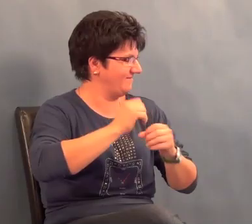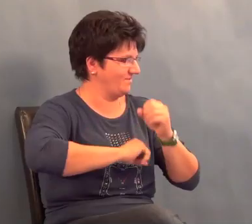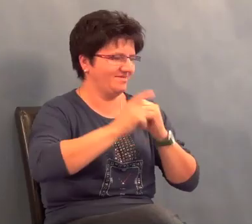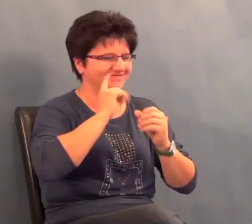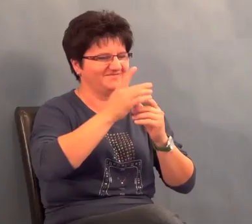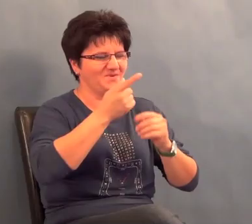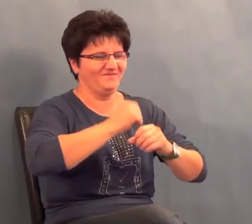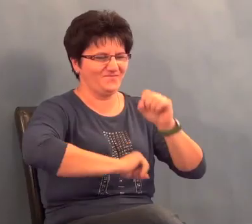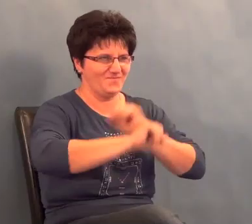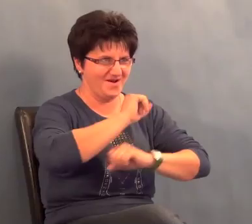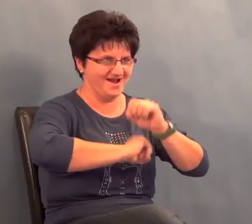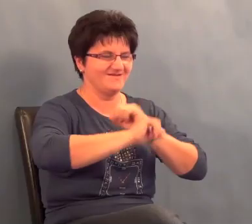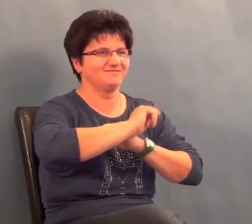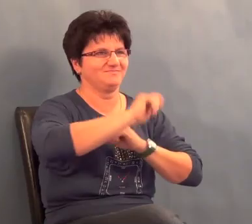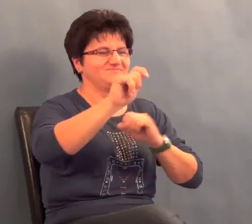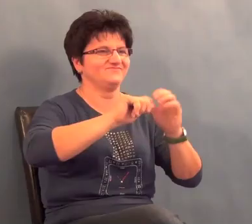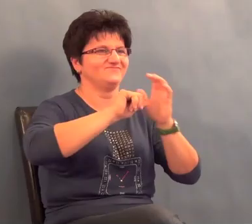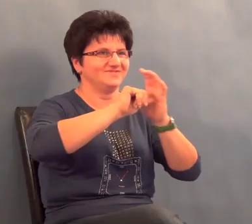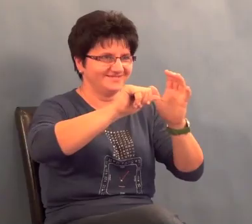Jadą na wycieczkę do Włoch.